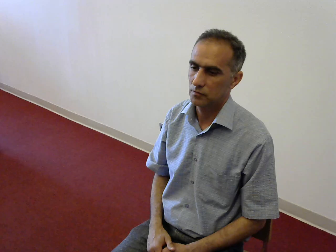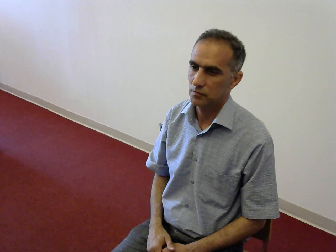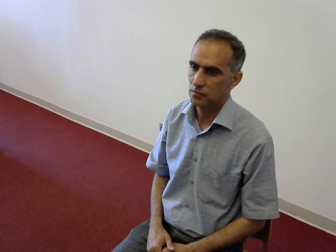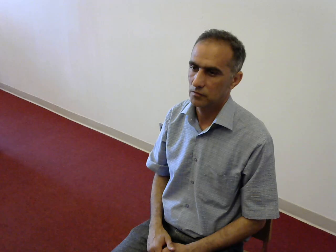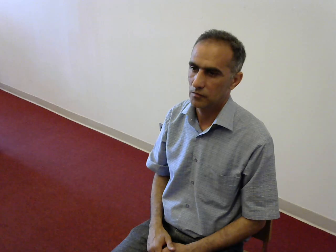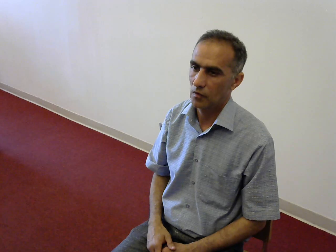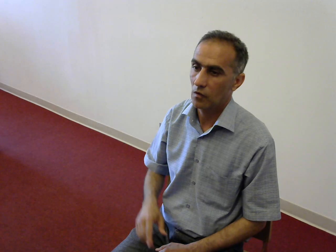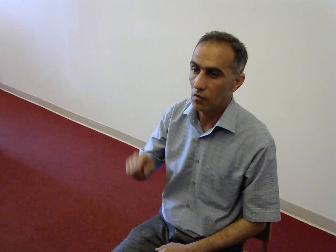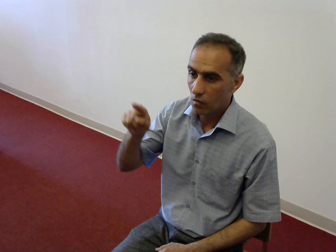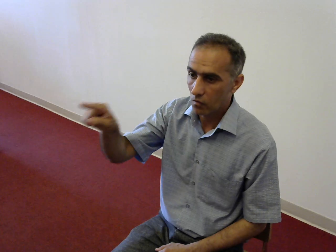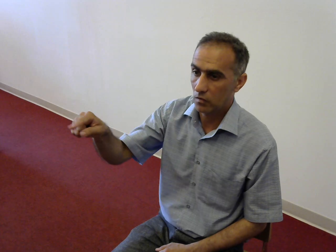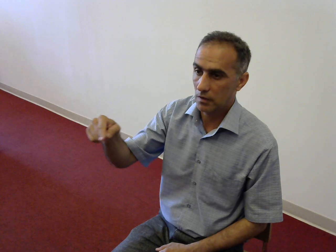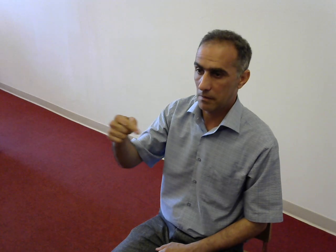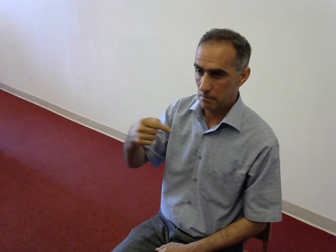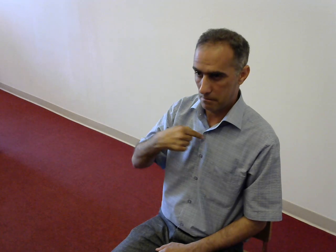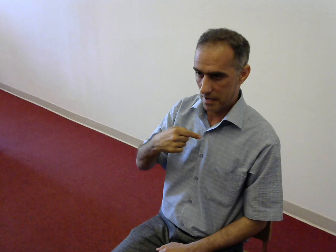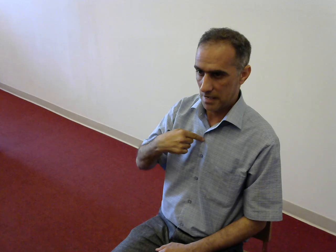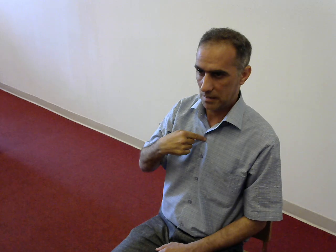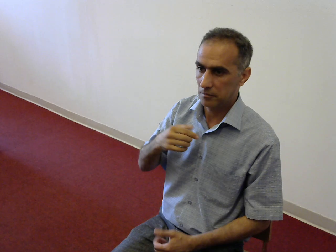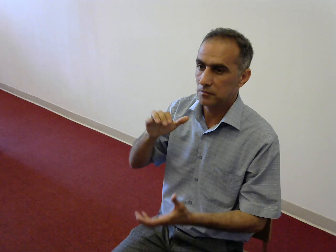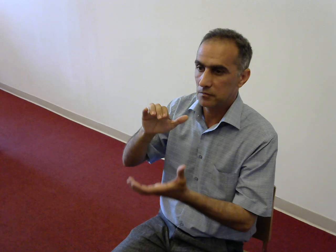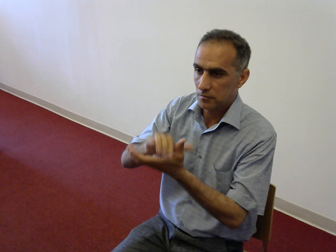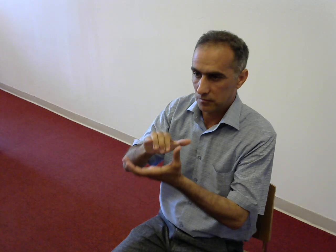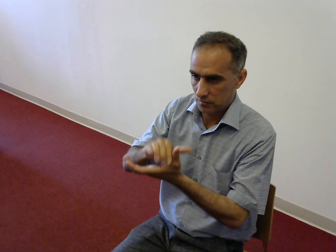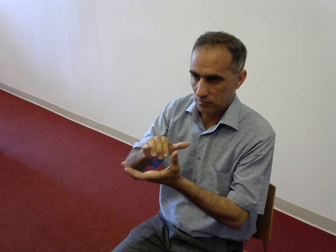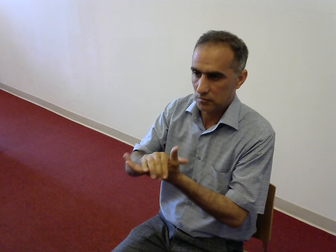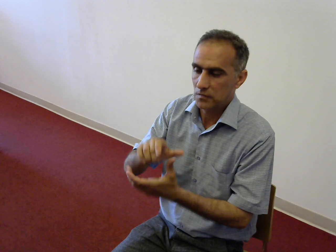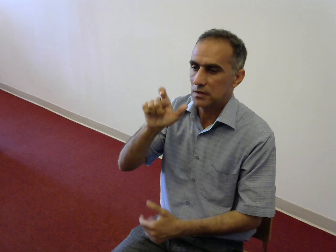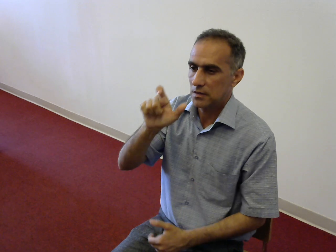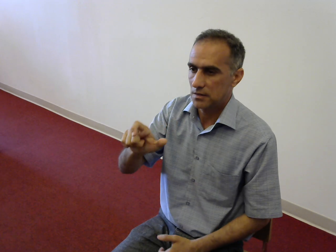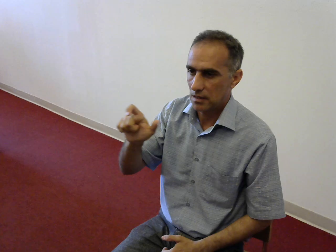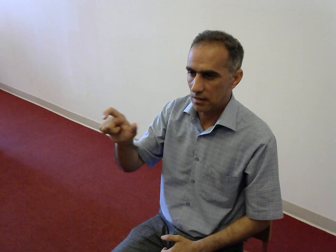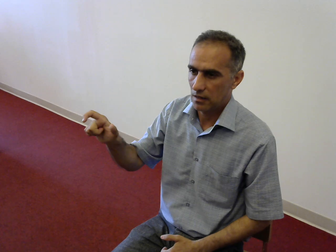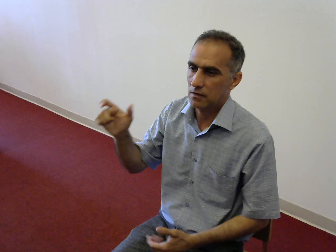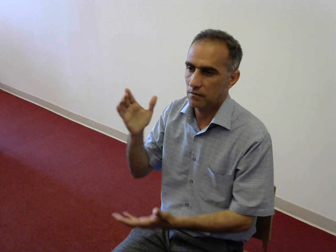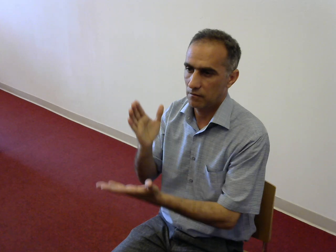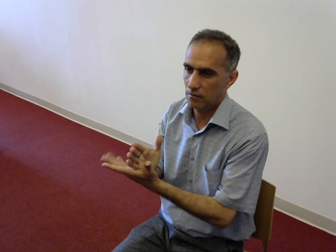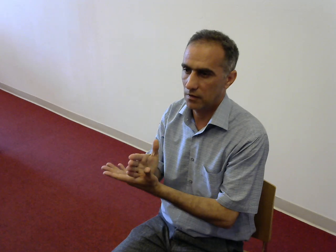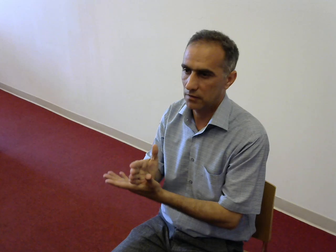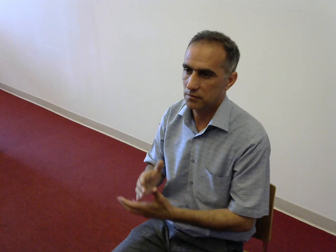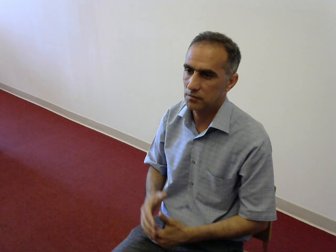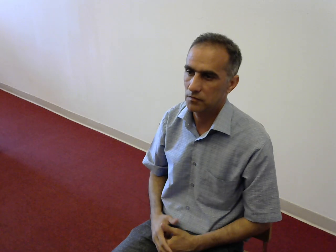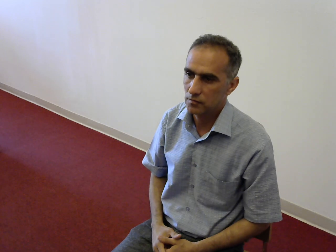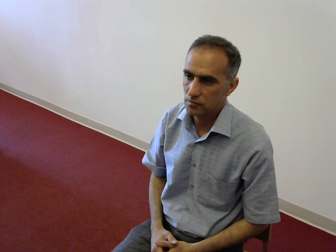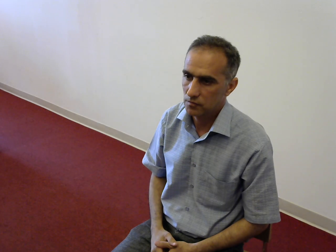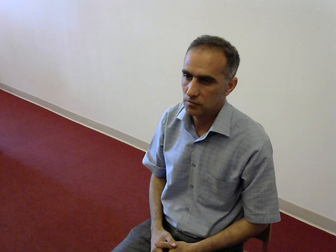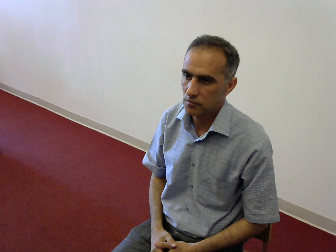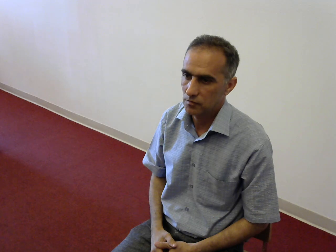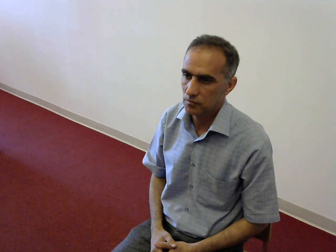Orda mənim tanıdığım insanlar var